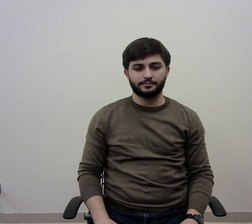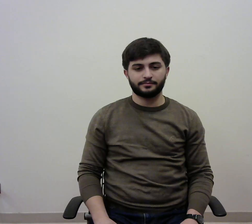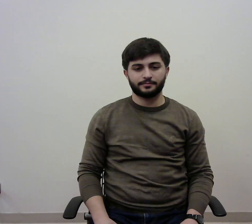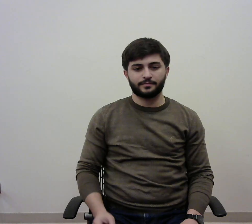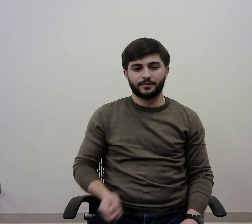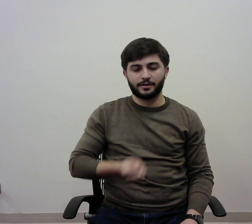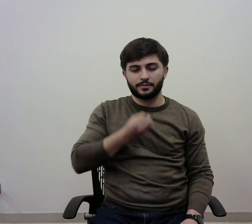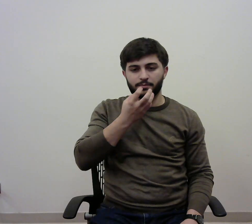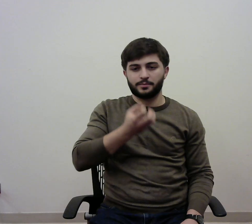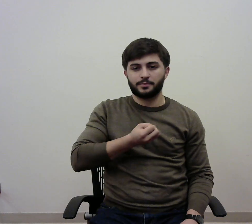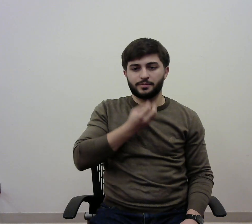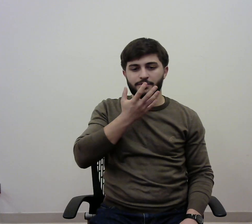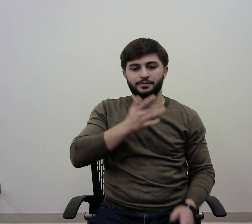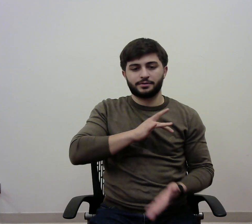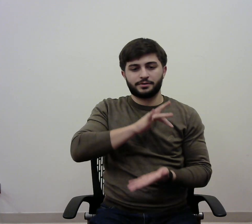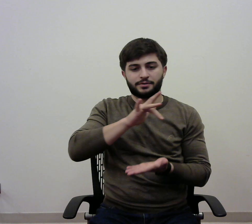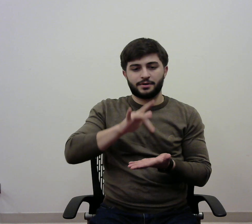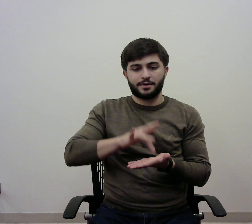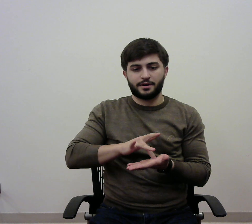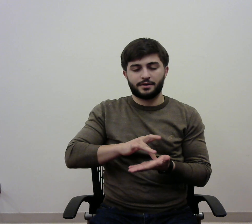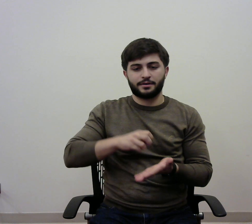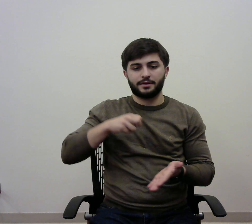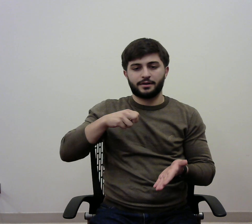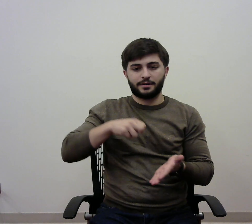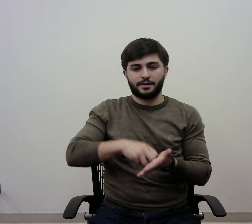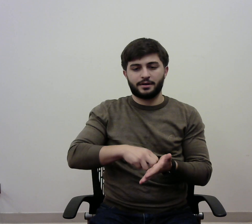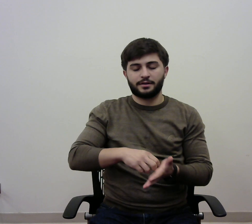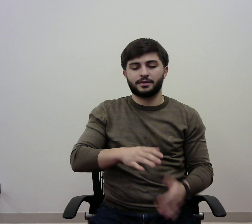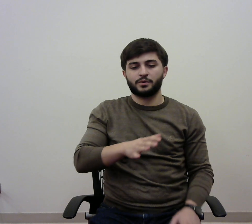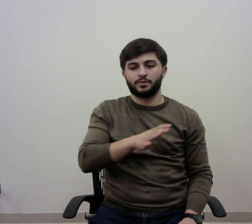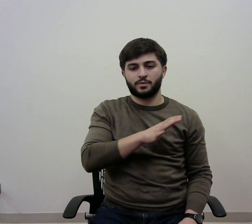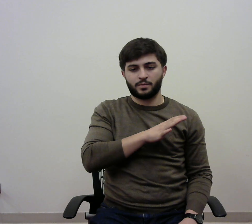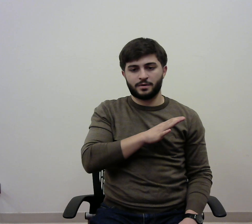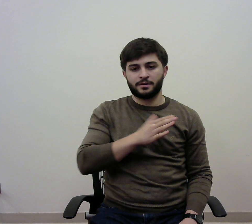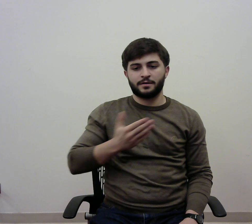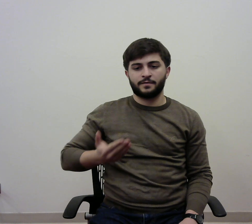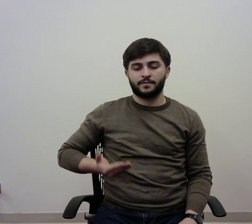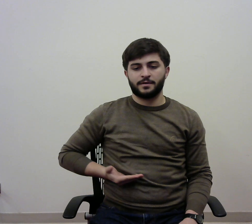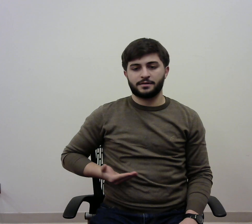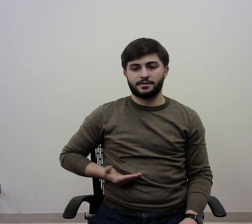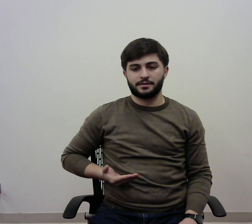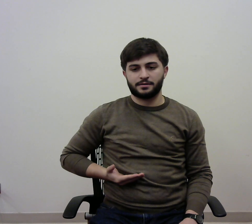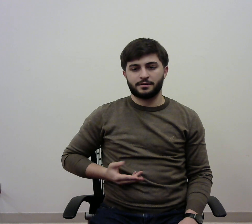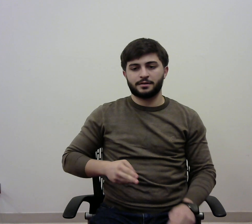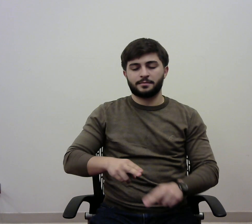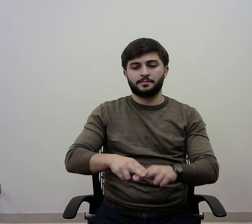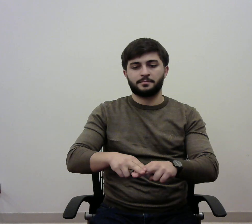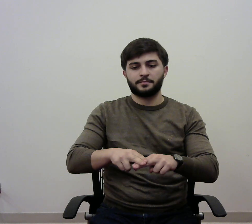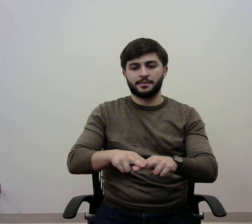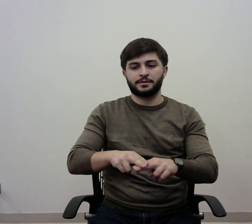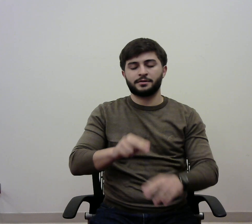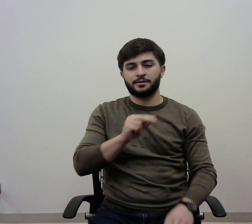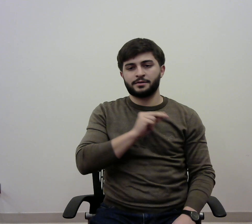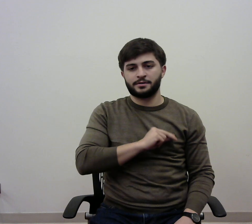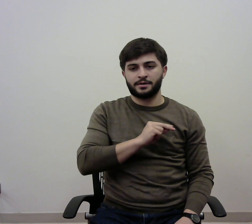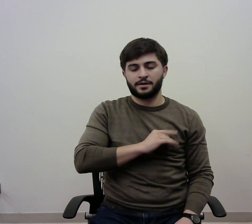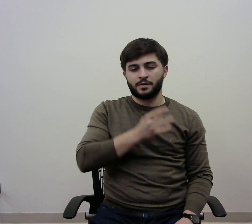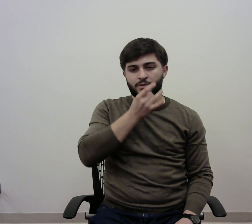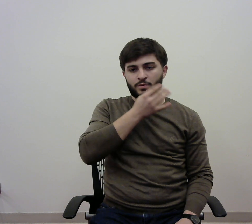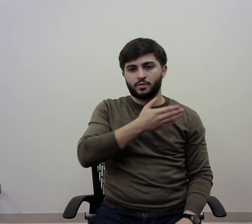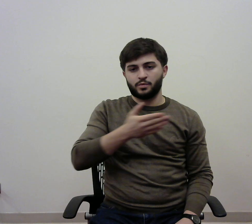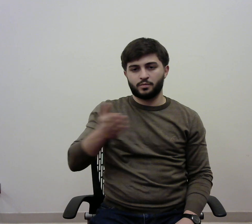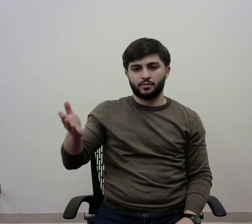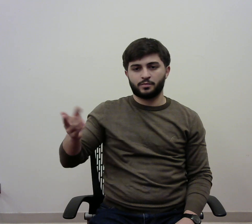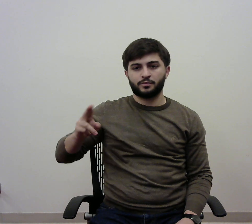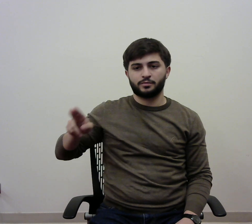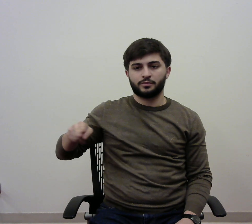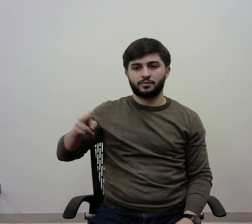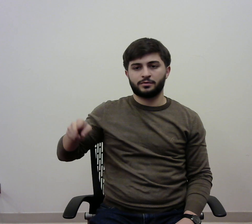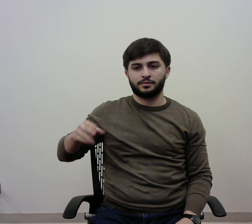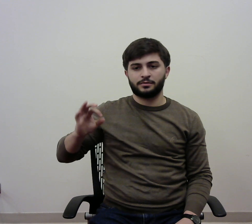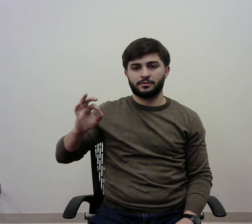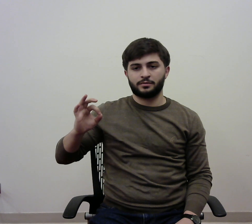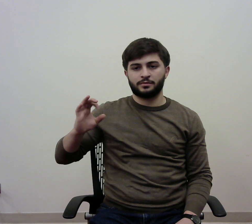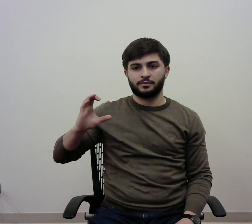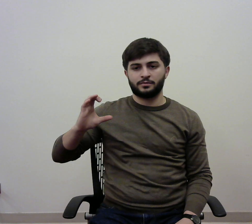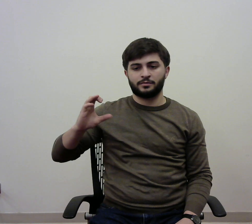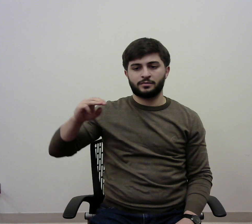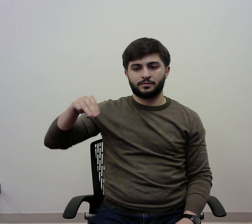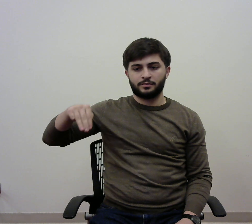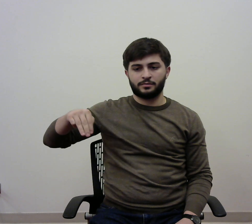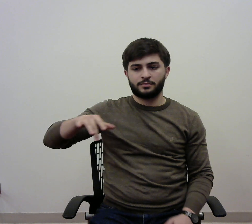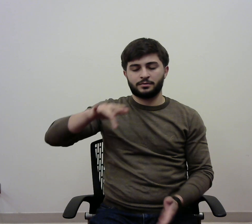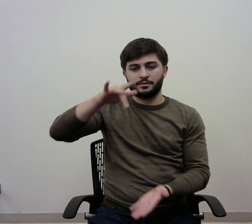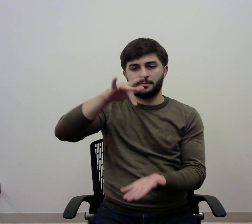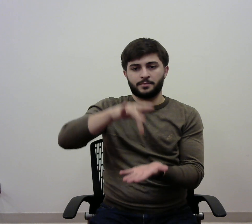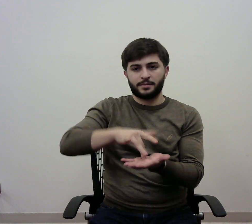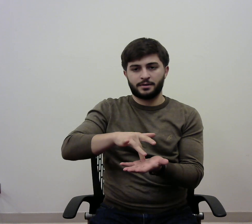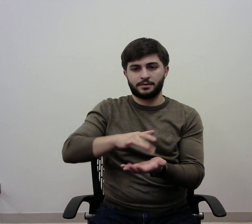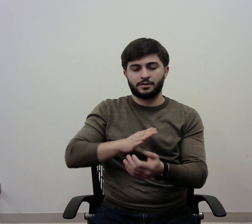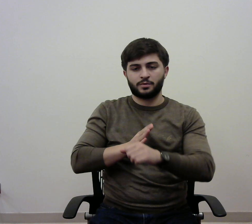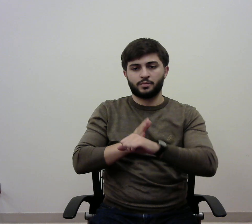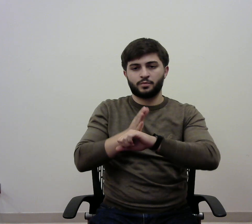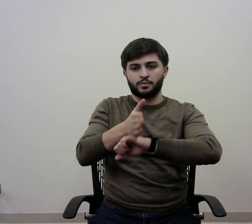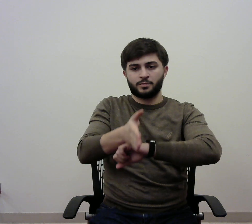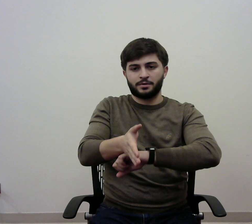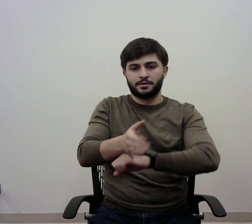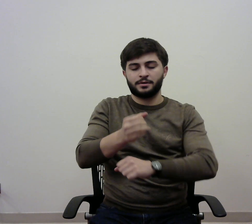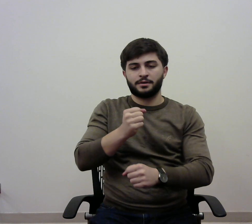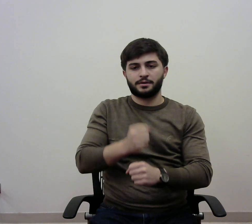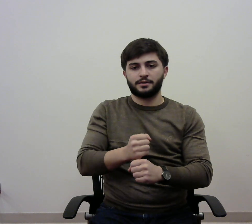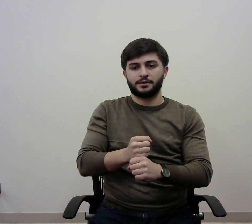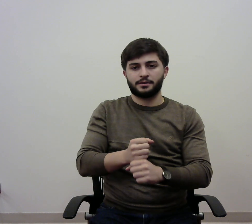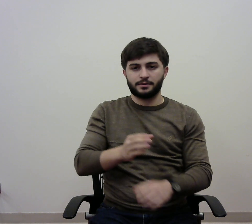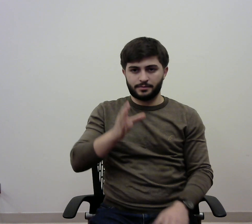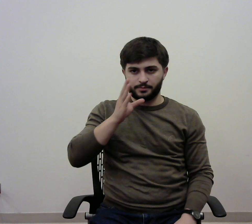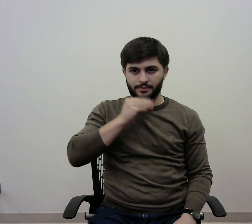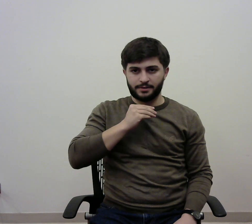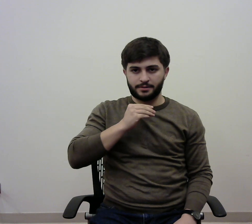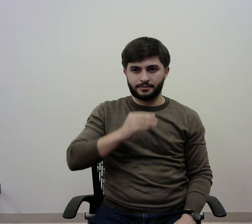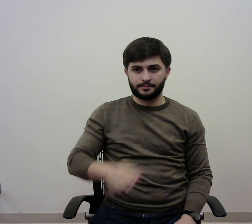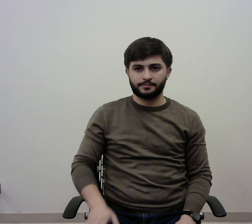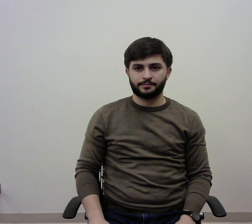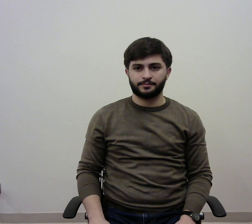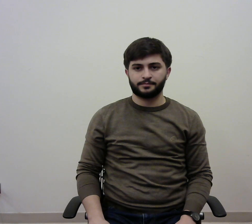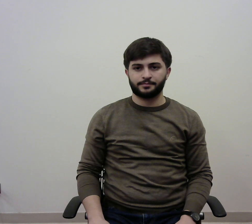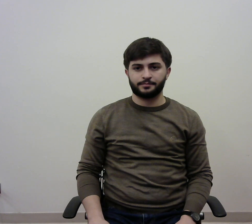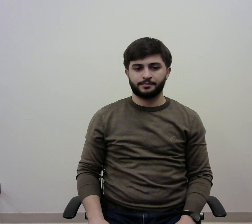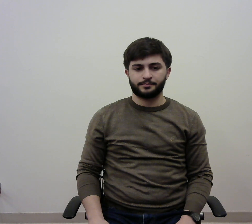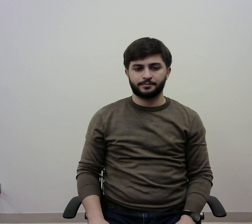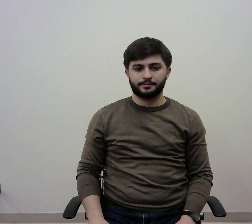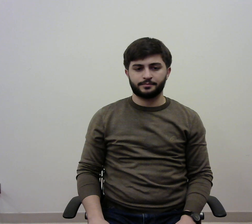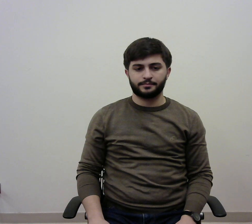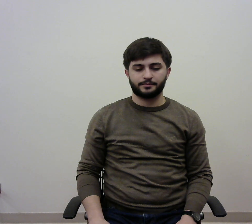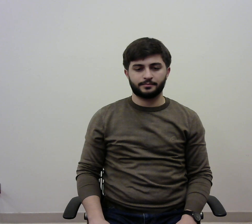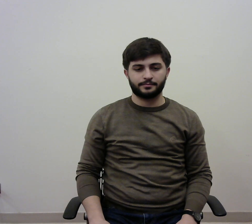Bakı şəhərində qeydiyyatda olan vətəndaşlar paytaxtda işləyən istənilən DOST mərkəzinə yaxınlaşa bilər